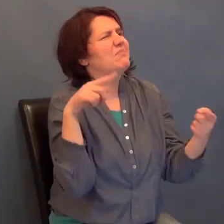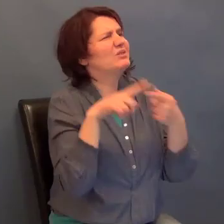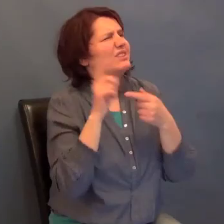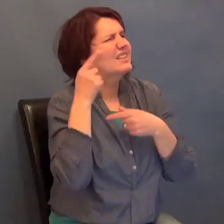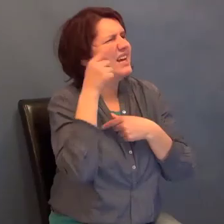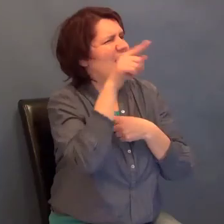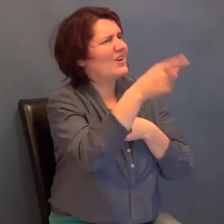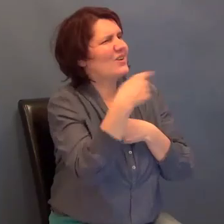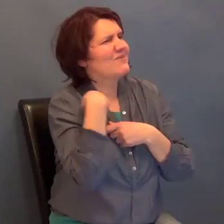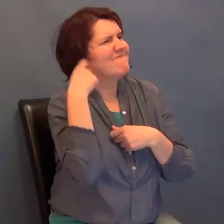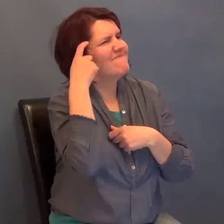Nie pasuje mi, jest za daleko.